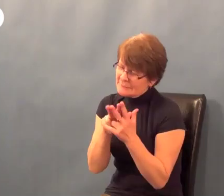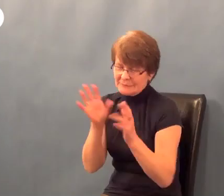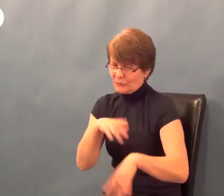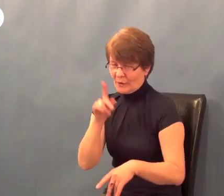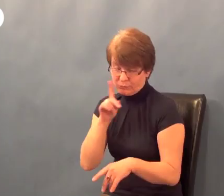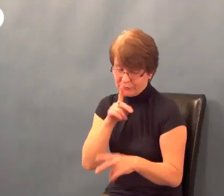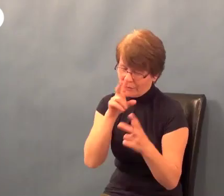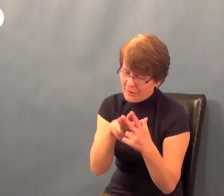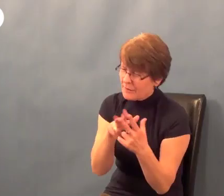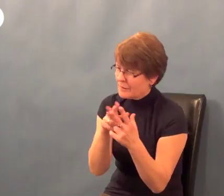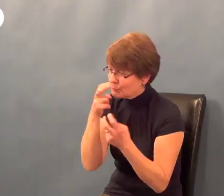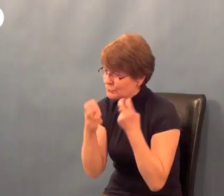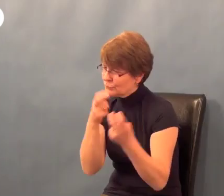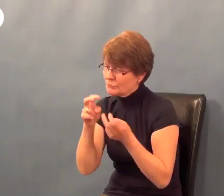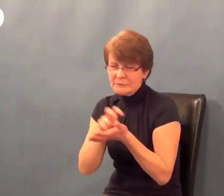Chłopiec usilnie szukał nadal żaby.